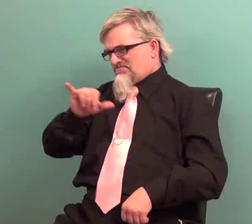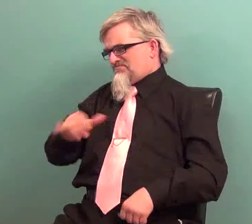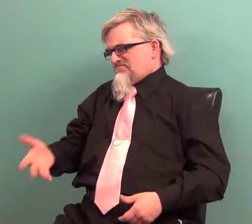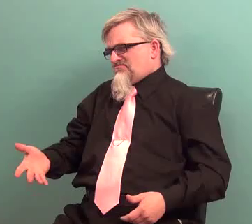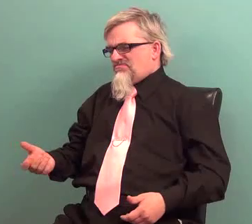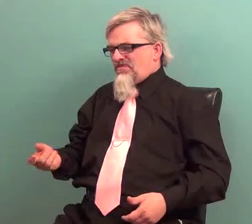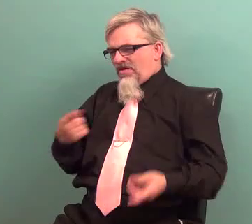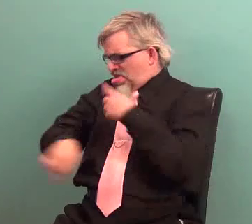Chłopiec bardzo szybko ucieka.